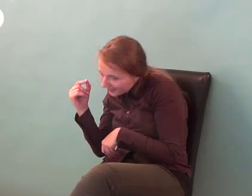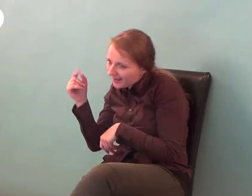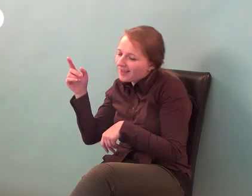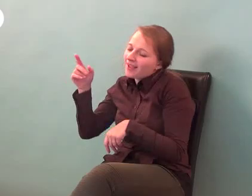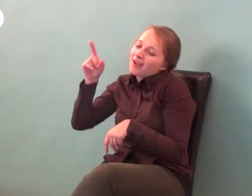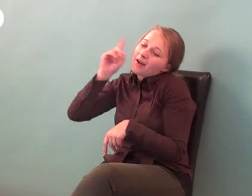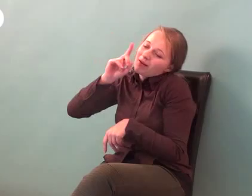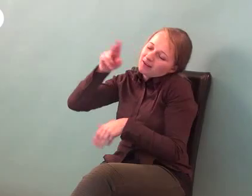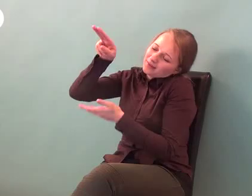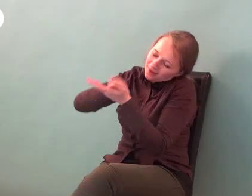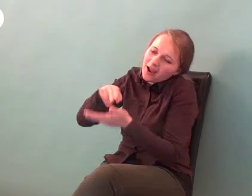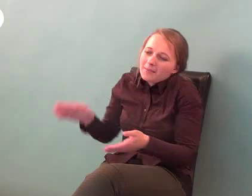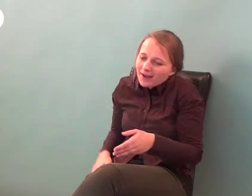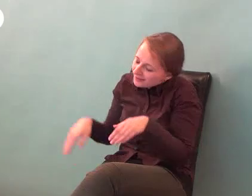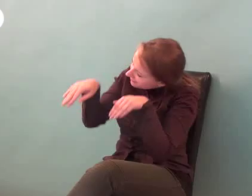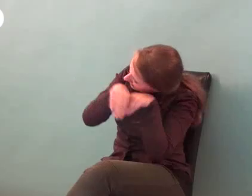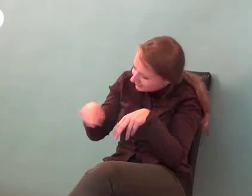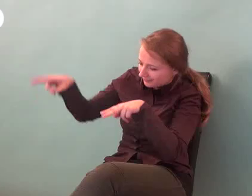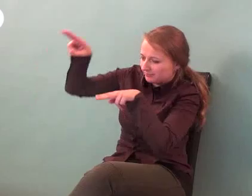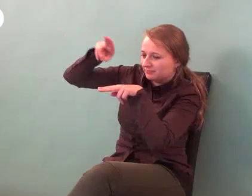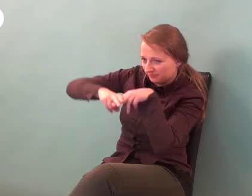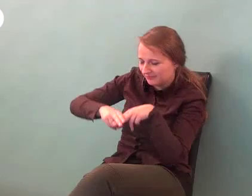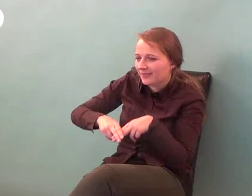Chłopiec leży, a pies położył się na jego nogach.